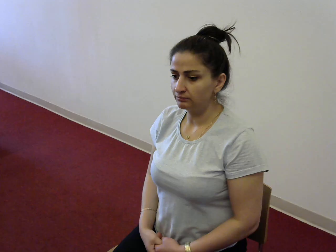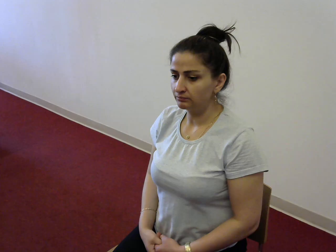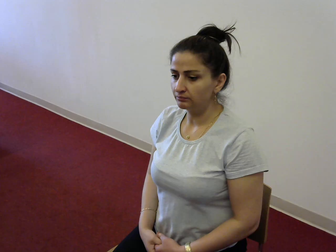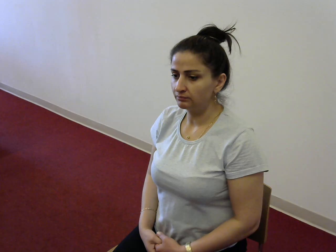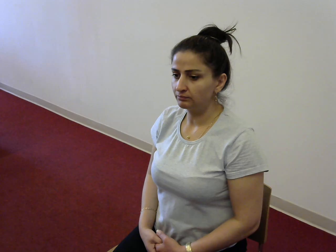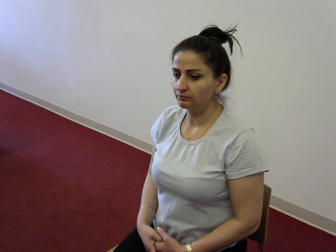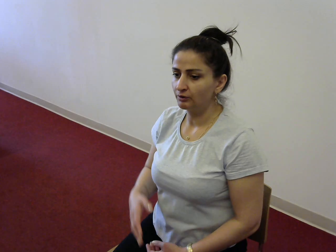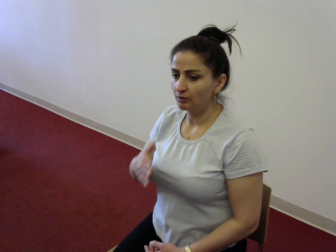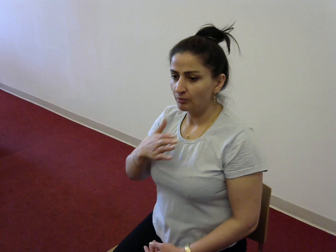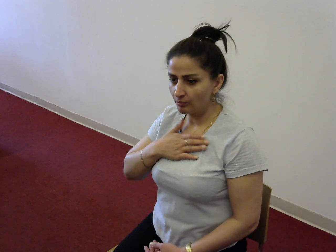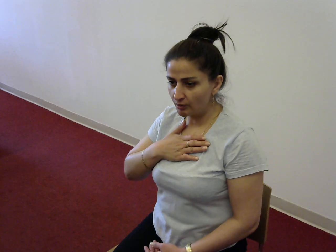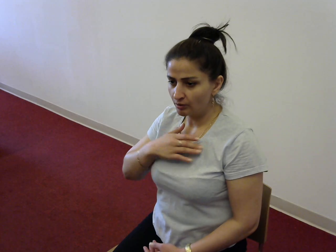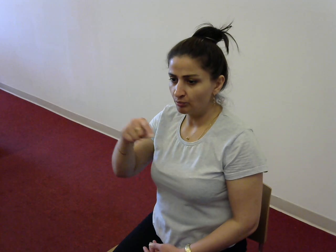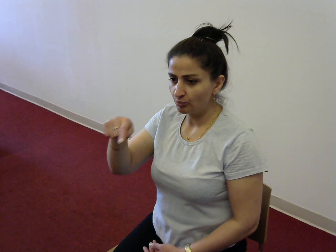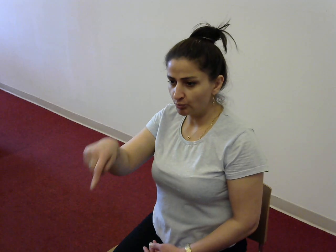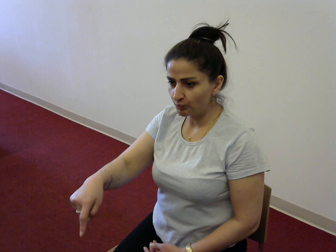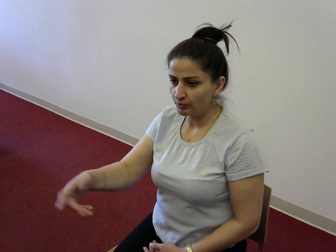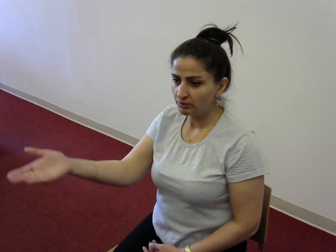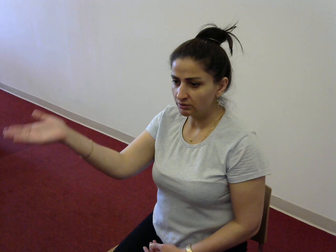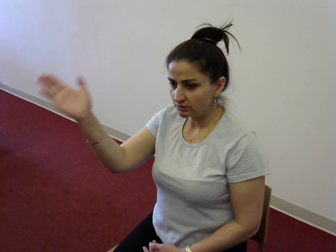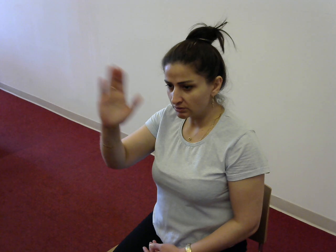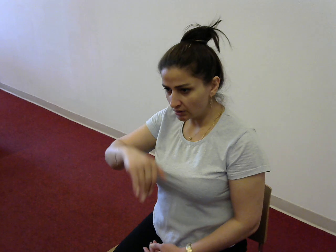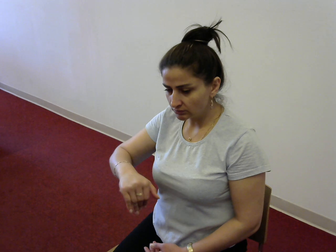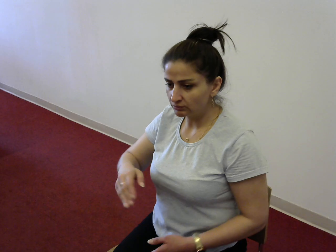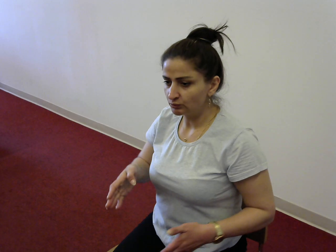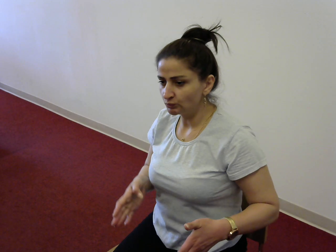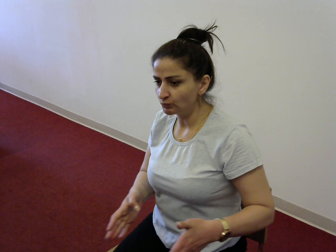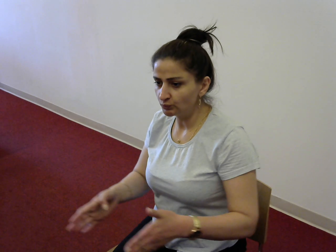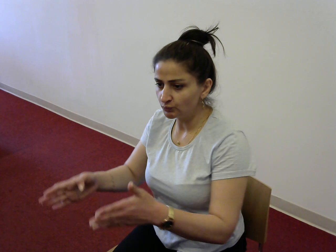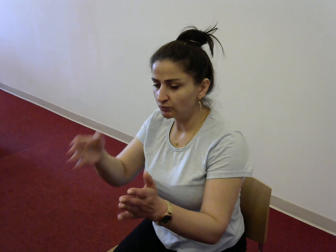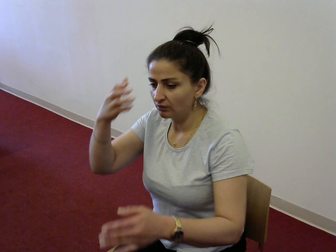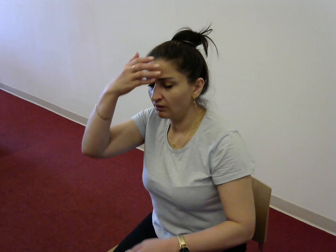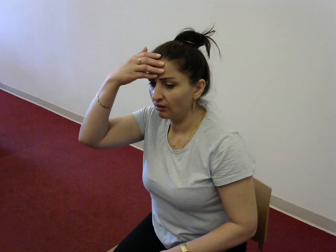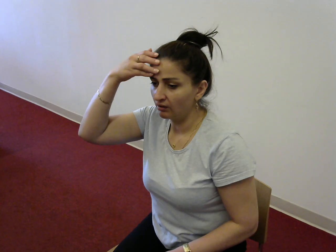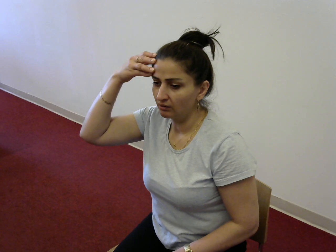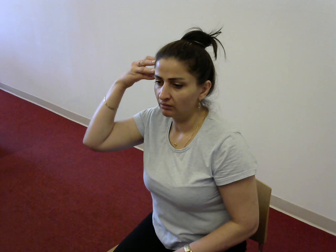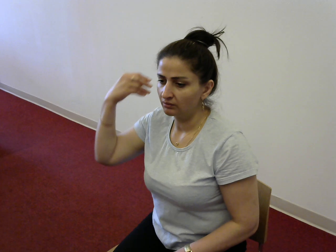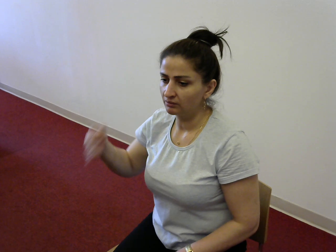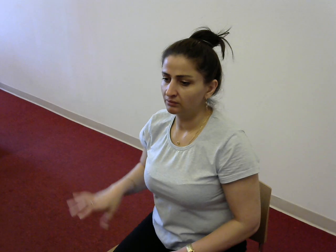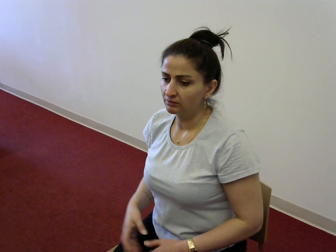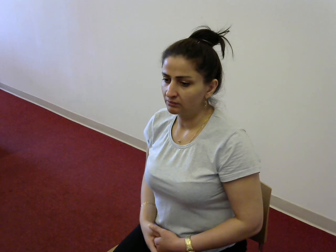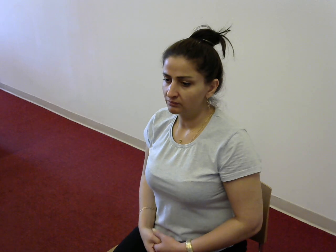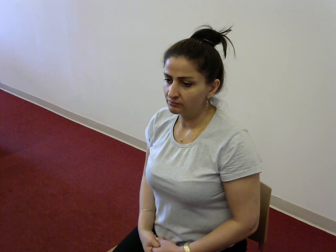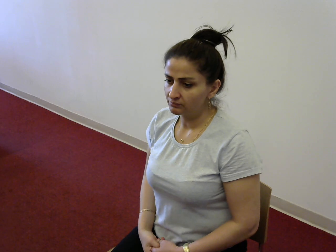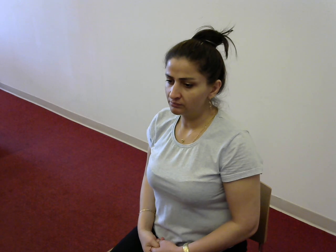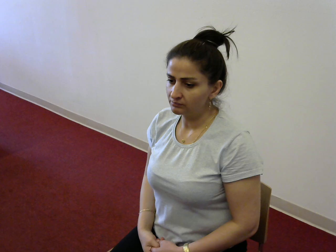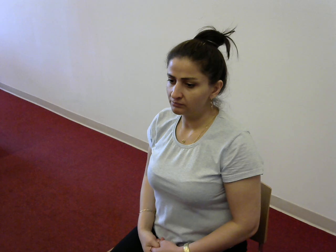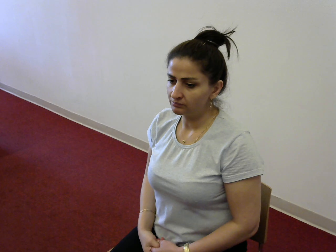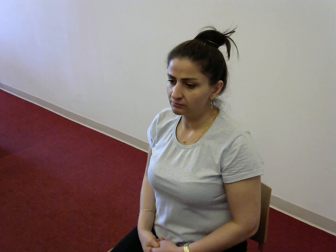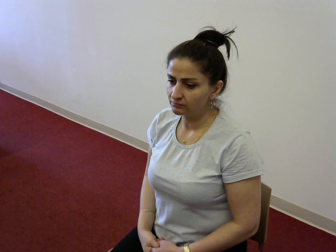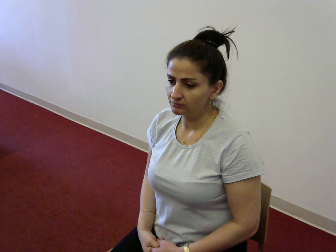Mən bura gələn yolu unutmuşam